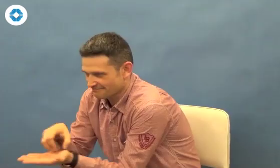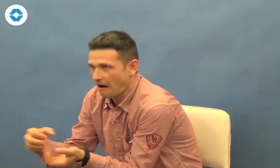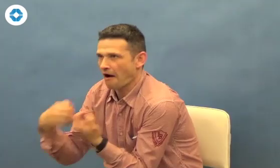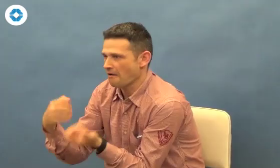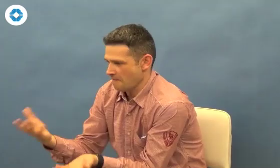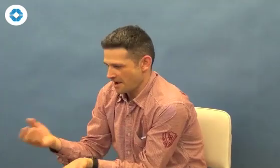Nie ma sprzeciwu.